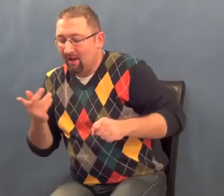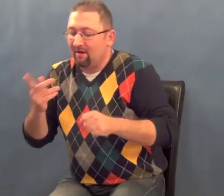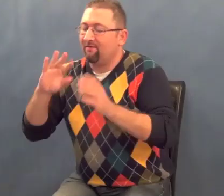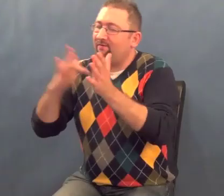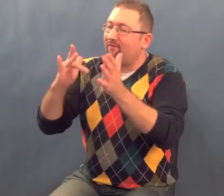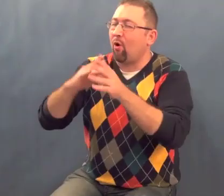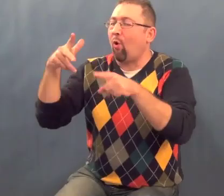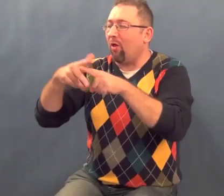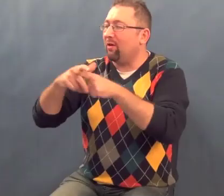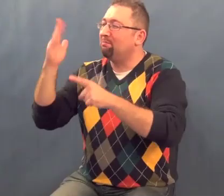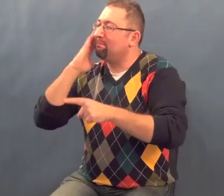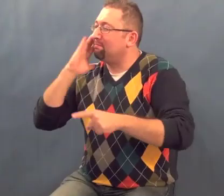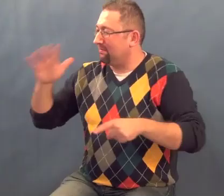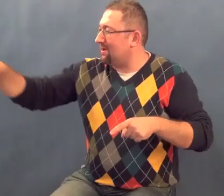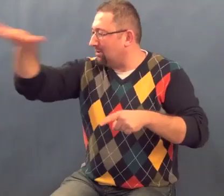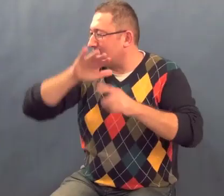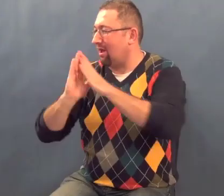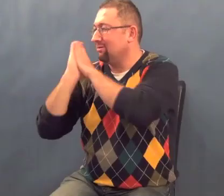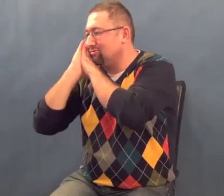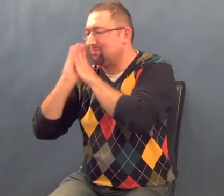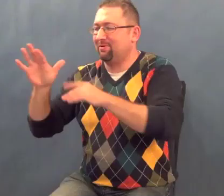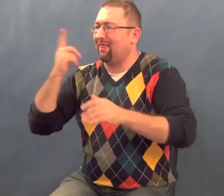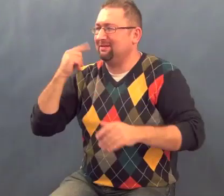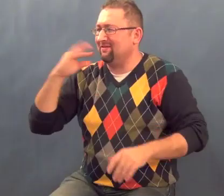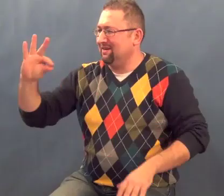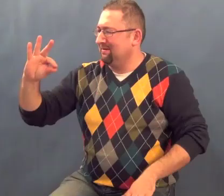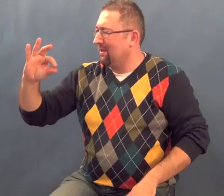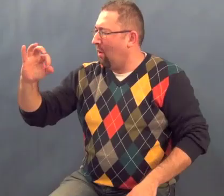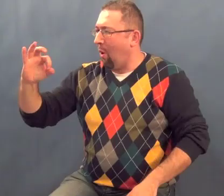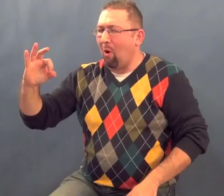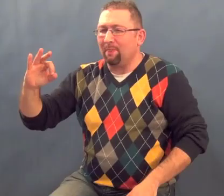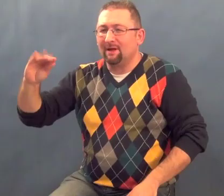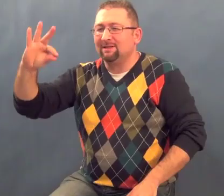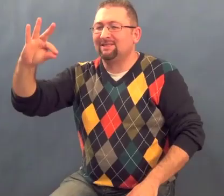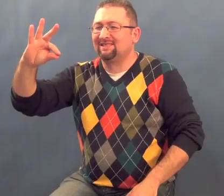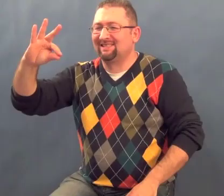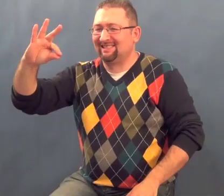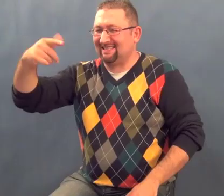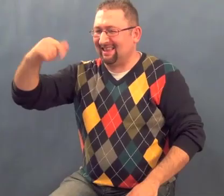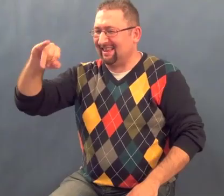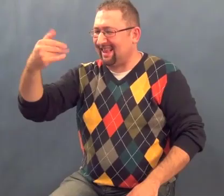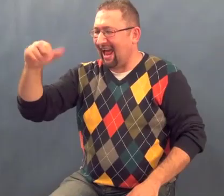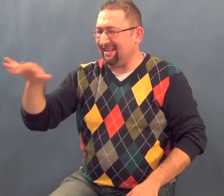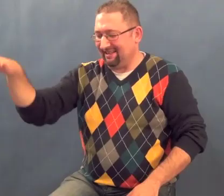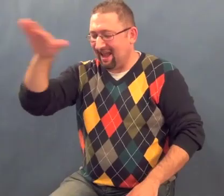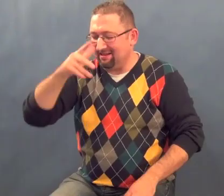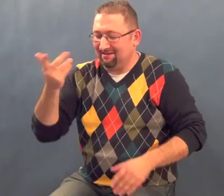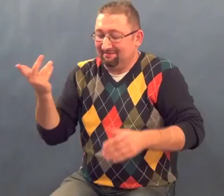W miejscu, tam gdzie konie mieszkają, nazywa się to stajnia.